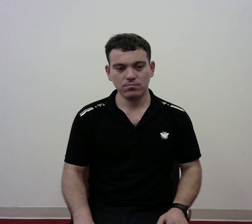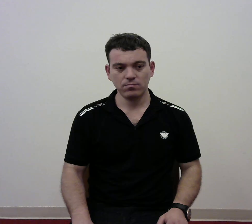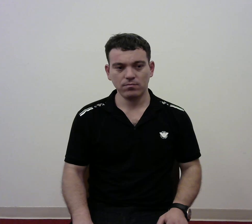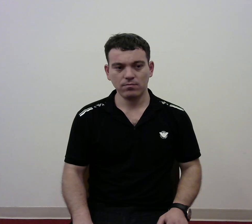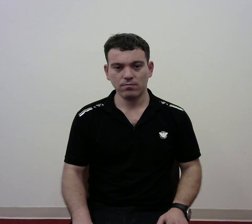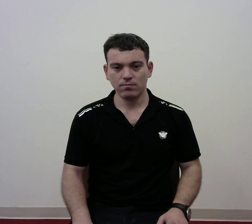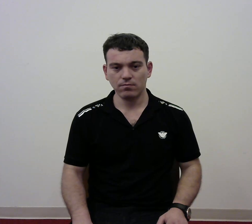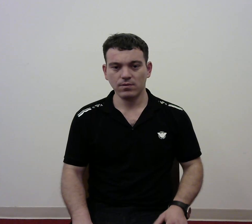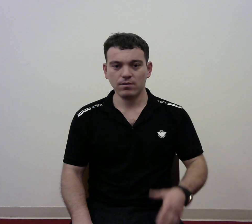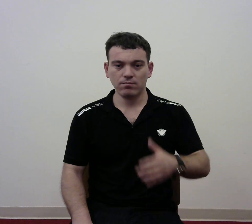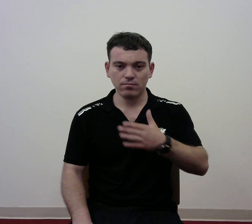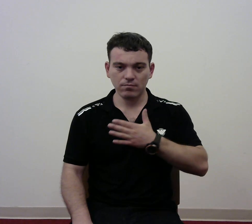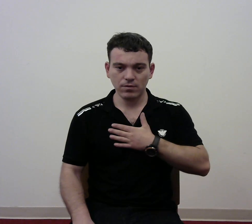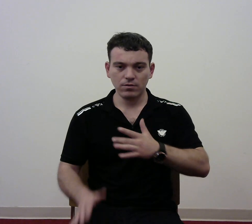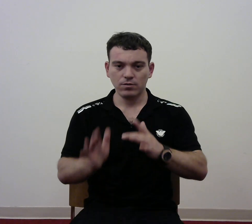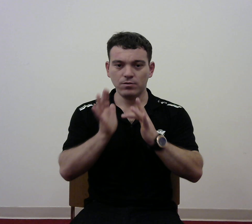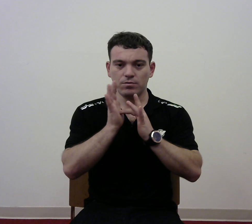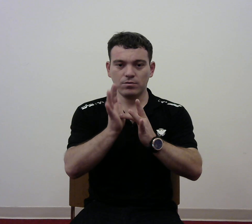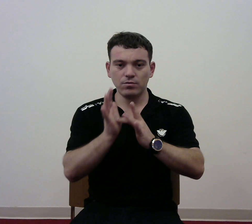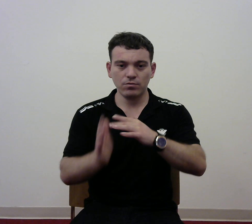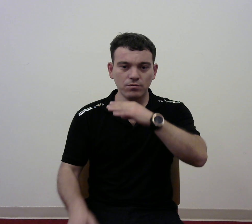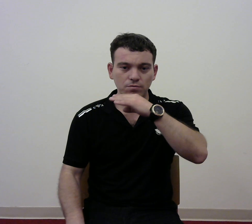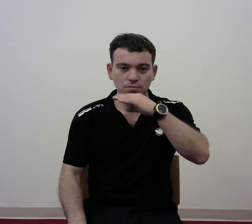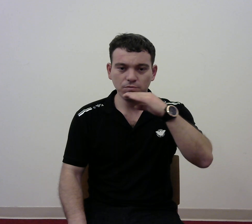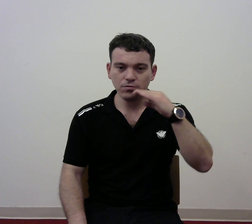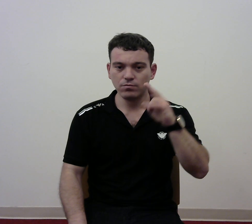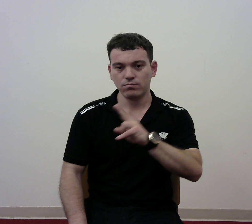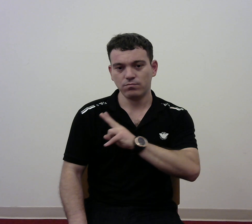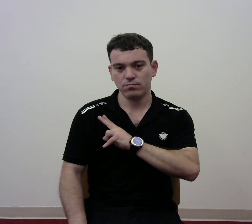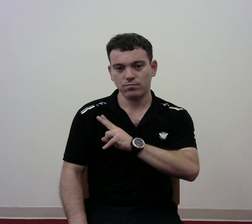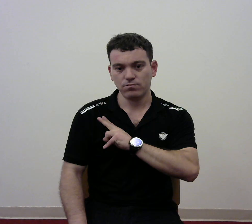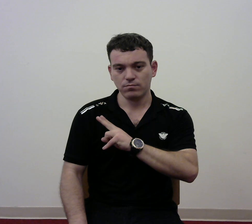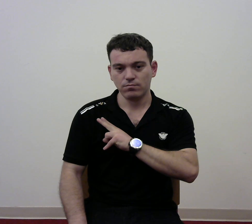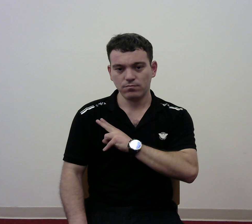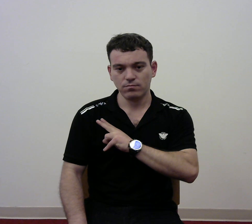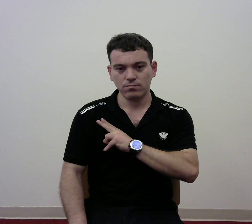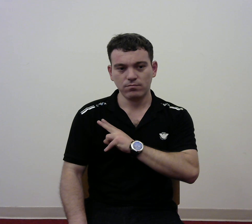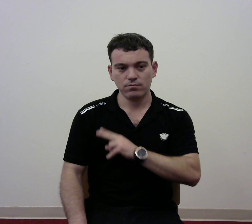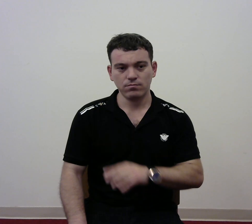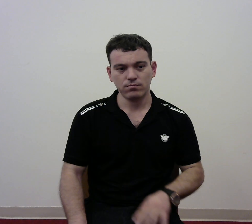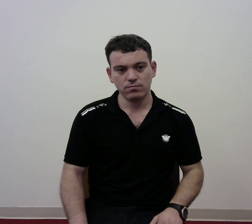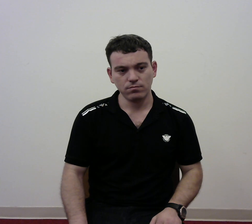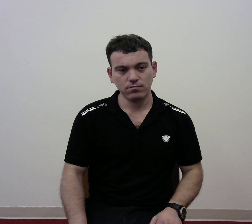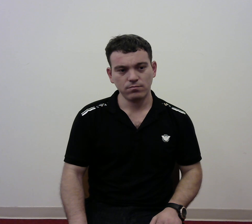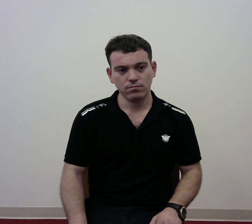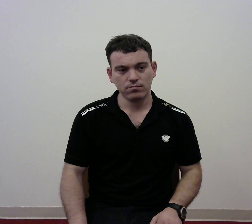Mən səyahət etməyi çox sevirəm